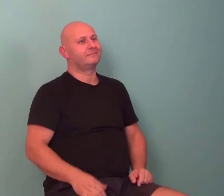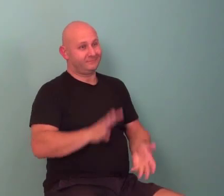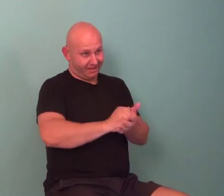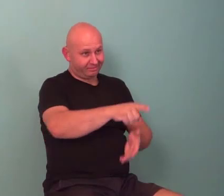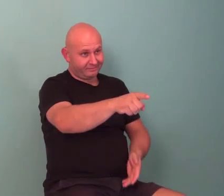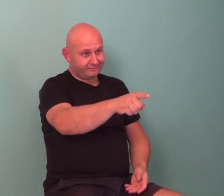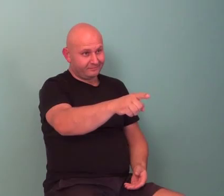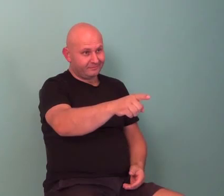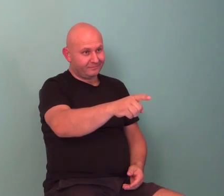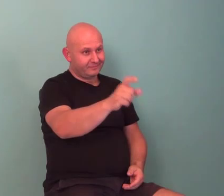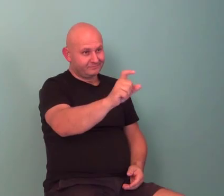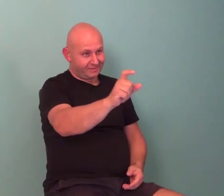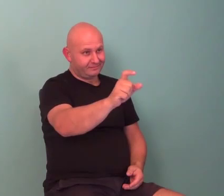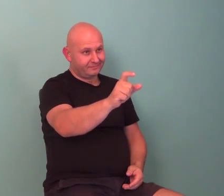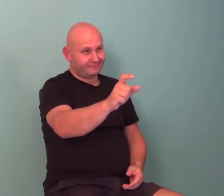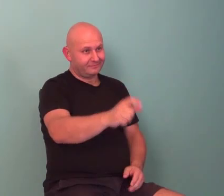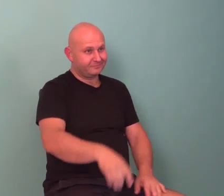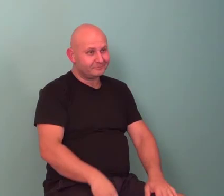Czy ty jesteś zajęty w czwartek?